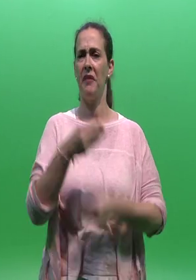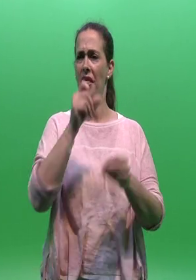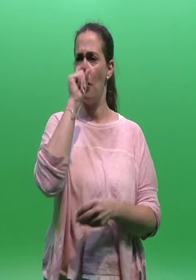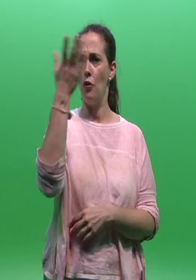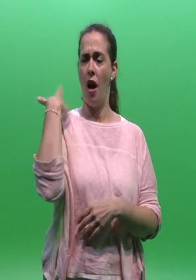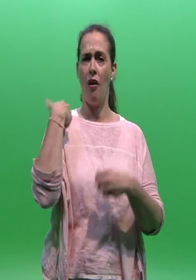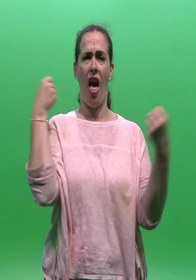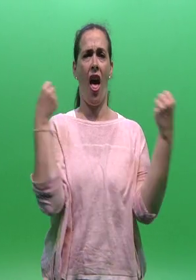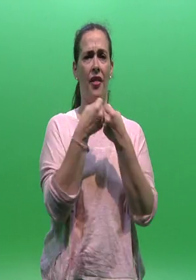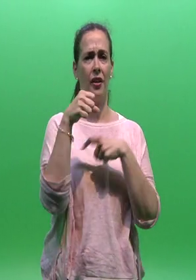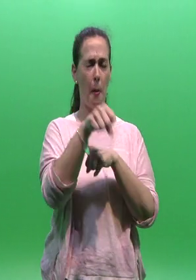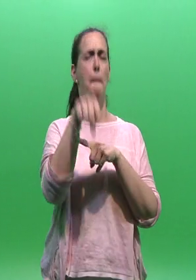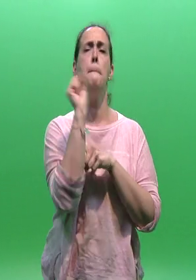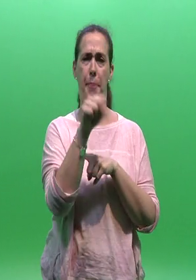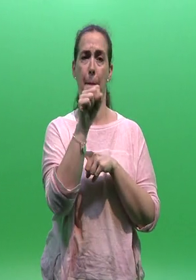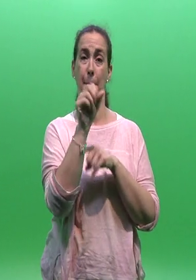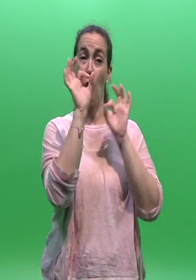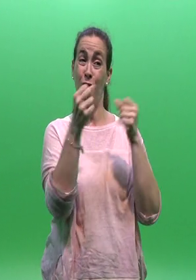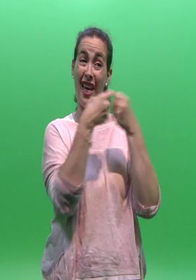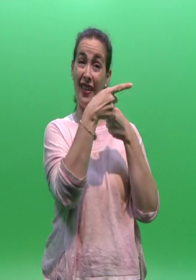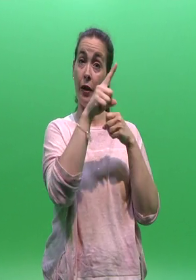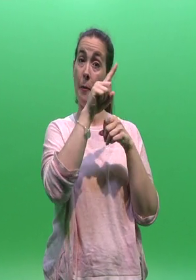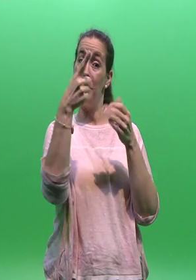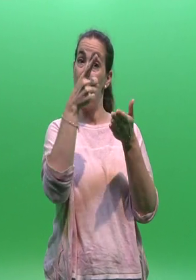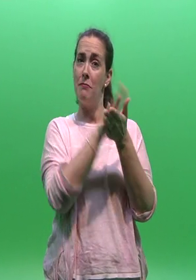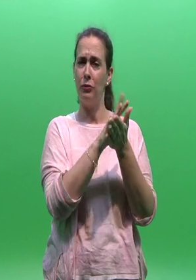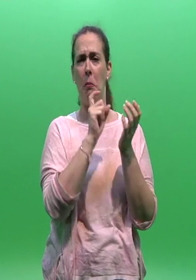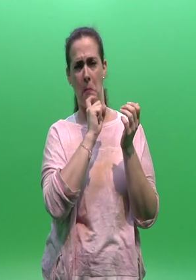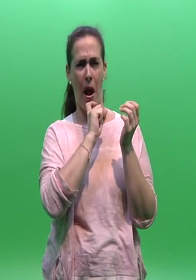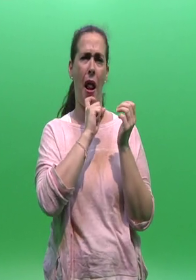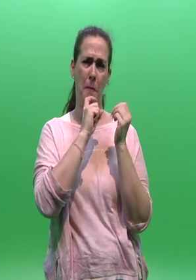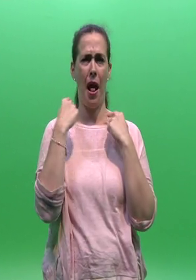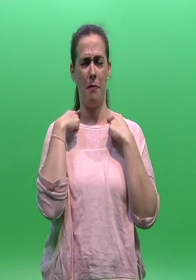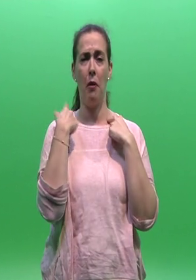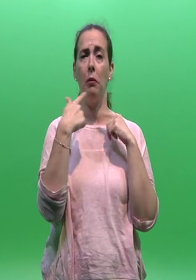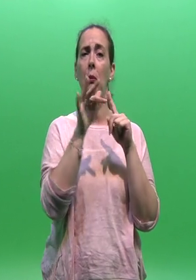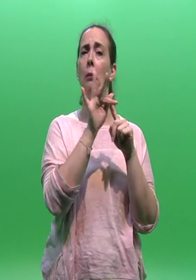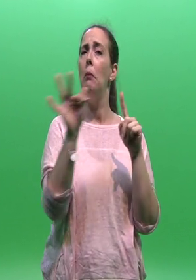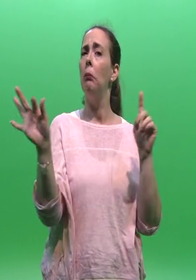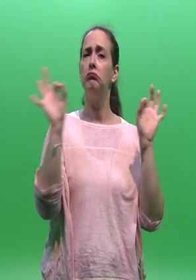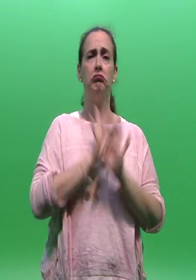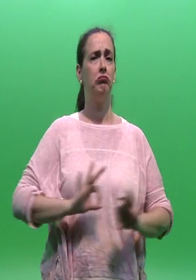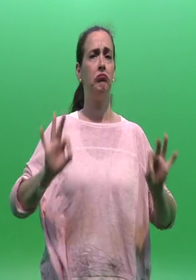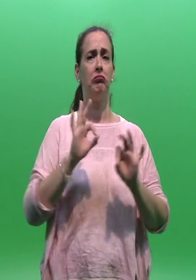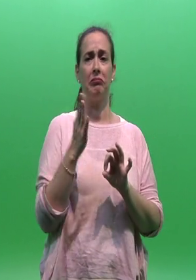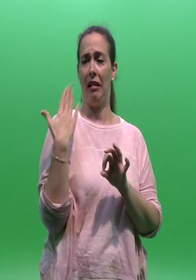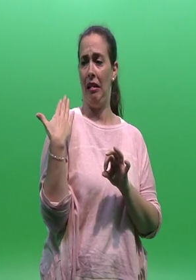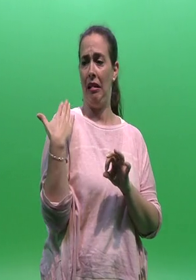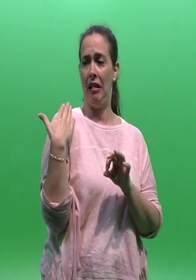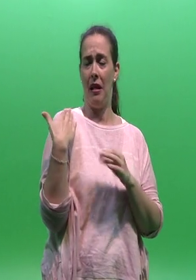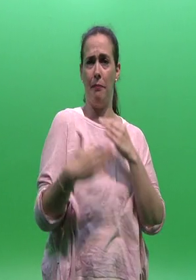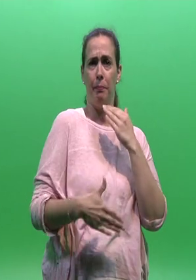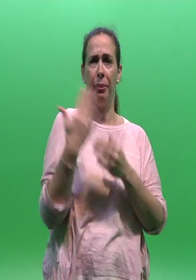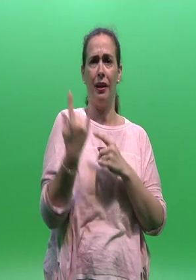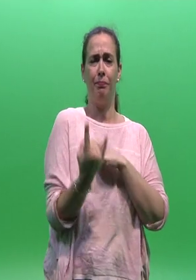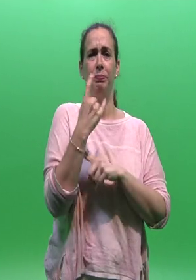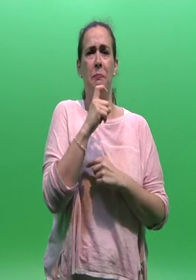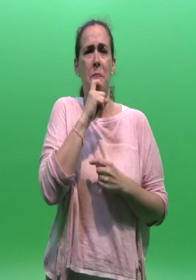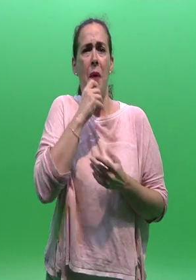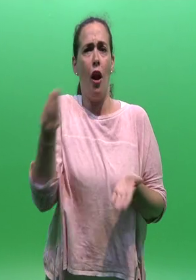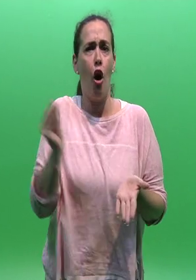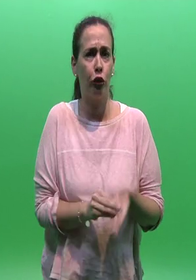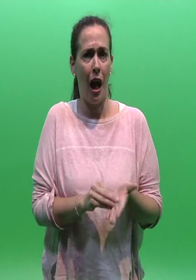Fa un any vaig tenir un accident i vaig tenir una fuetada cervical. El primer mes després de l'accident, em feia mal. Però després ja no em va fer més mal. I tot just fa poc m'ha aparegut el dolor de nou.